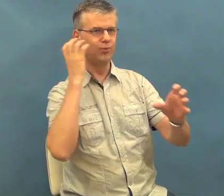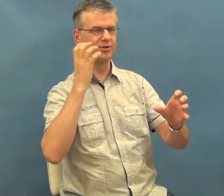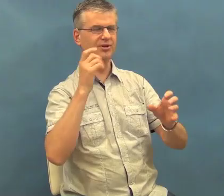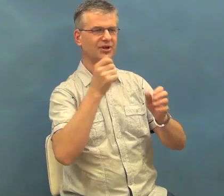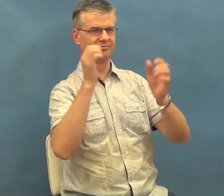Ludzie wsiedli do niego.